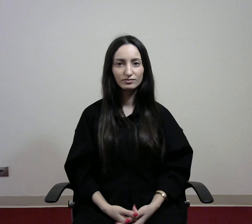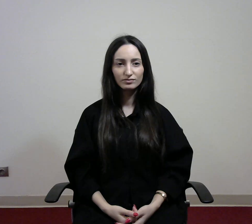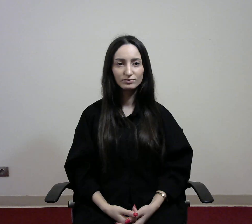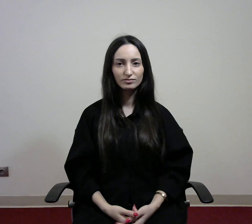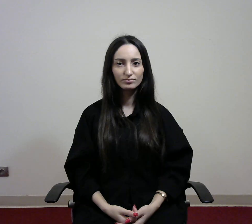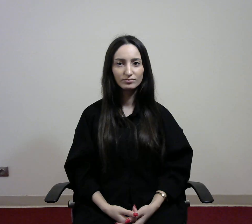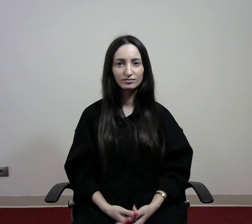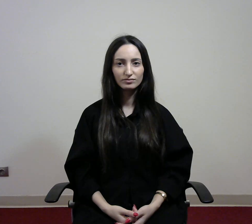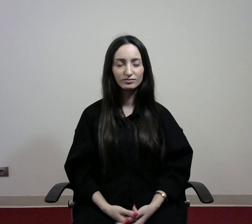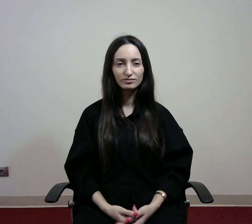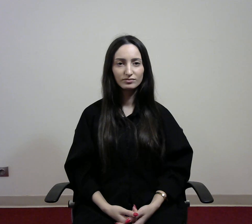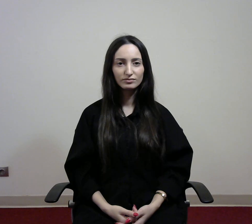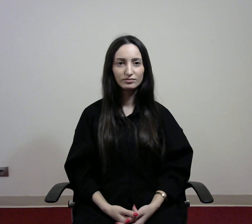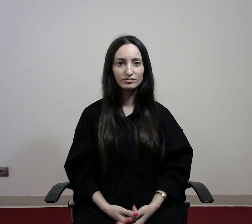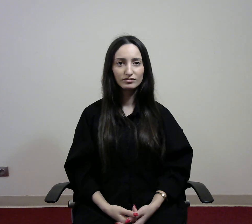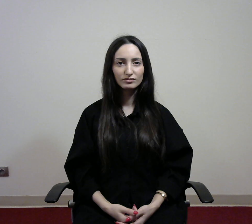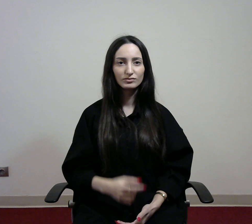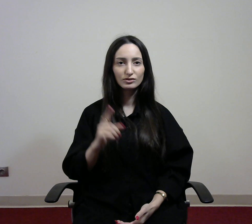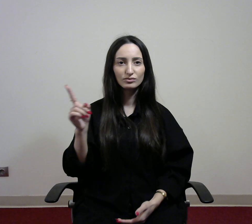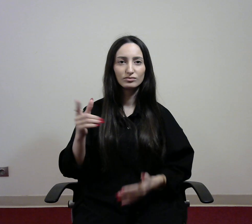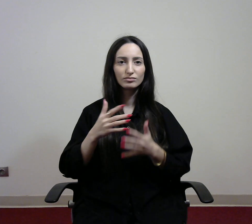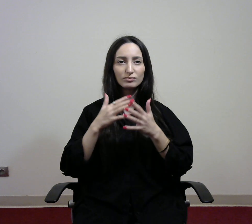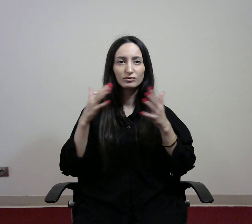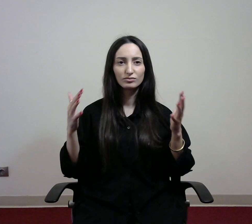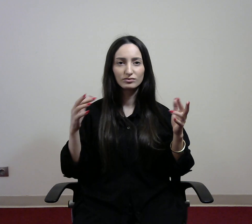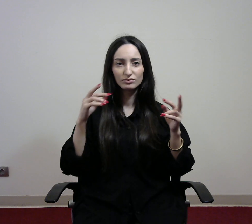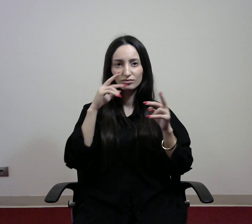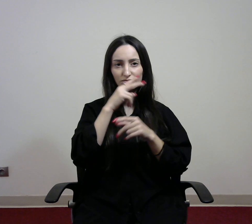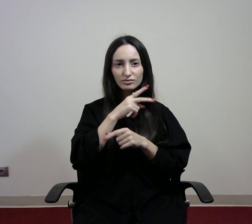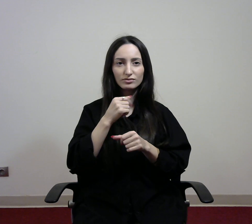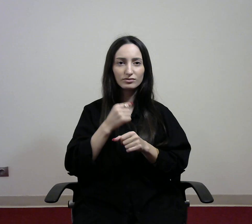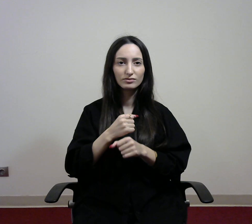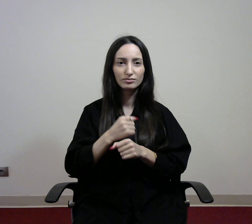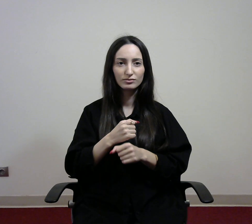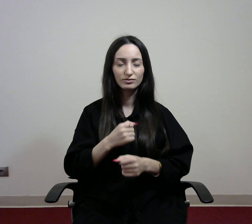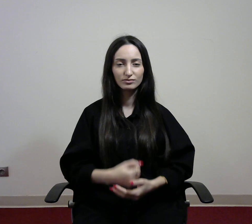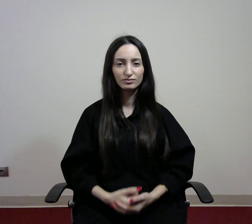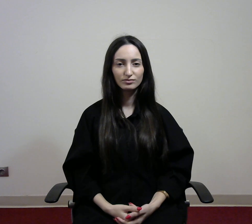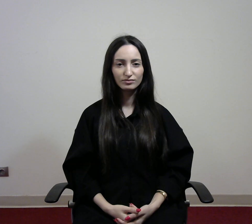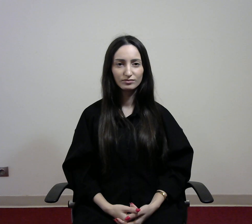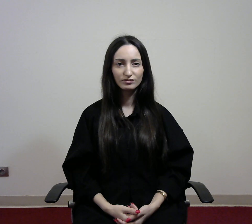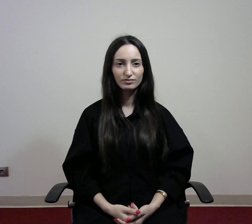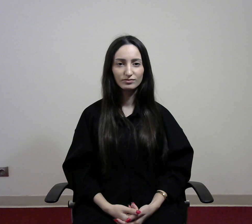O böyük səhv edib